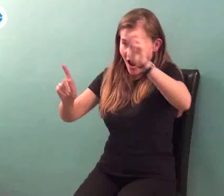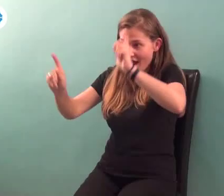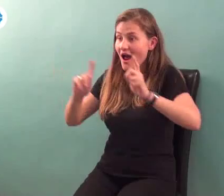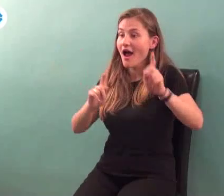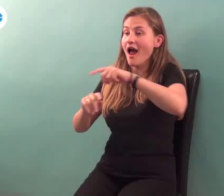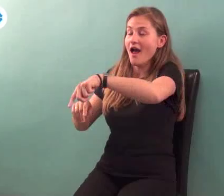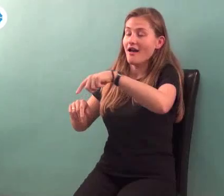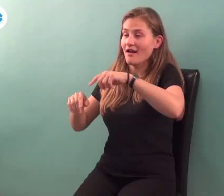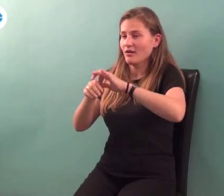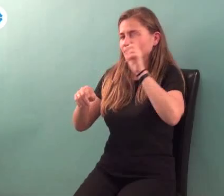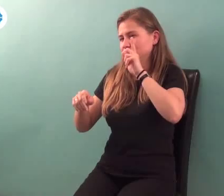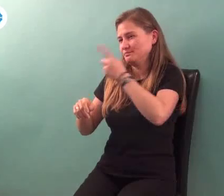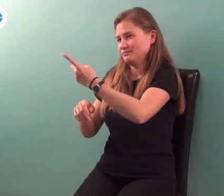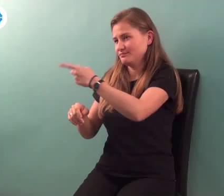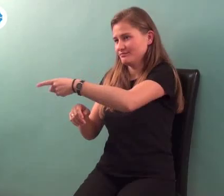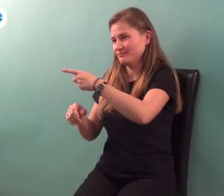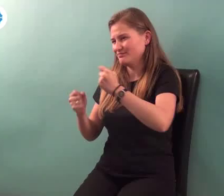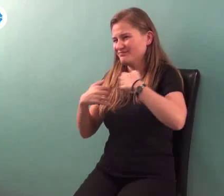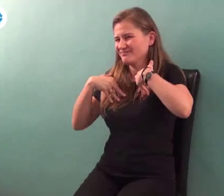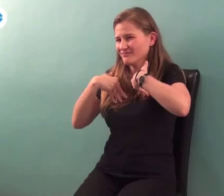Akurat jeden chłopak jest bardzo zmęczony.